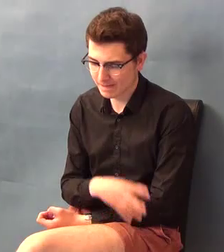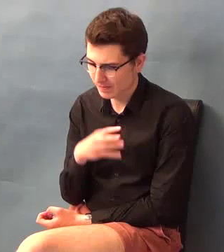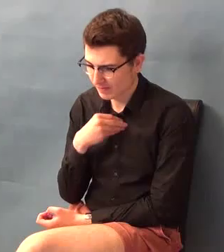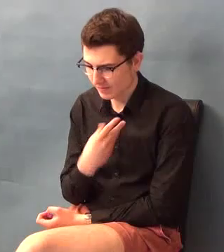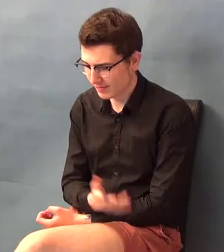Można.